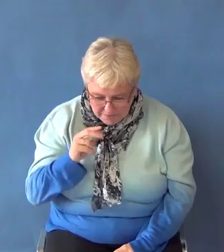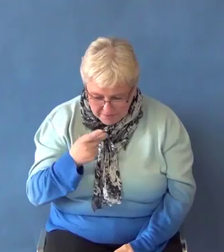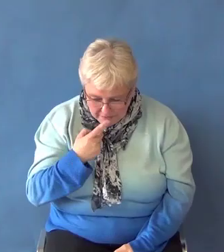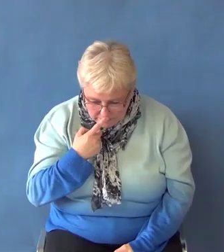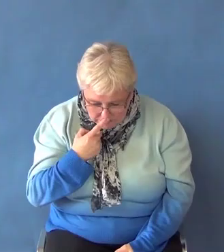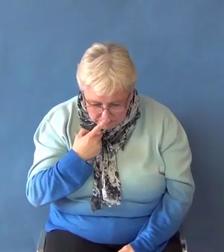Ja drugiego.